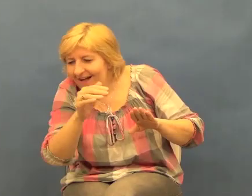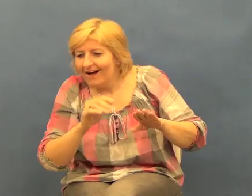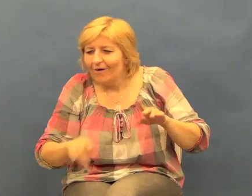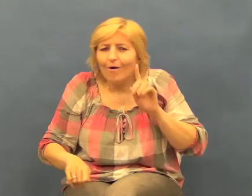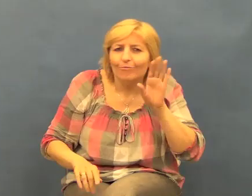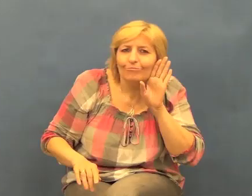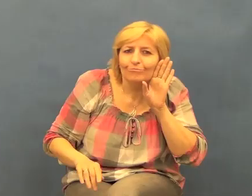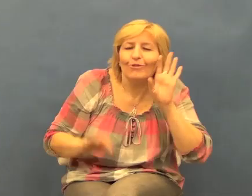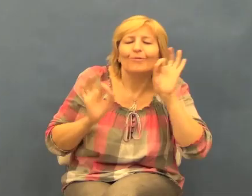Mały chłopiec słucha i mówi: dobrze.